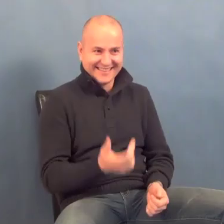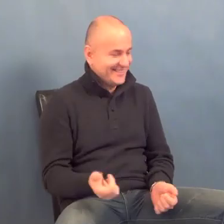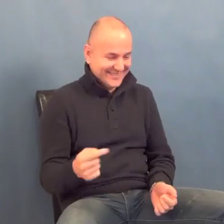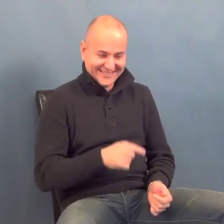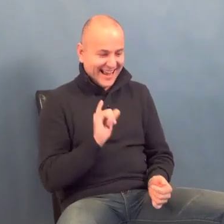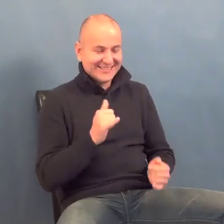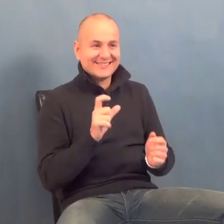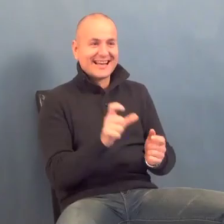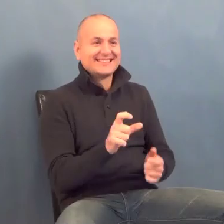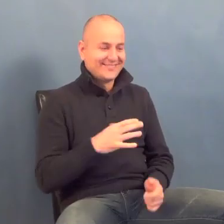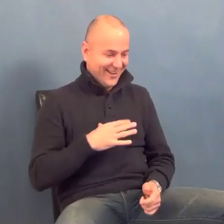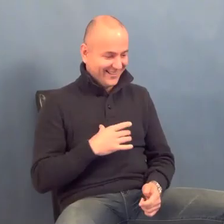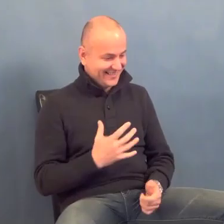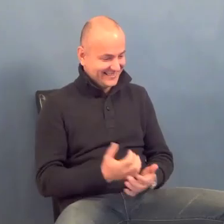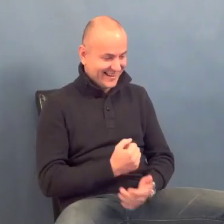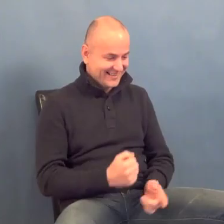Muszę jakoś znaleźć wolny czas.